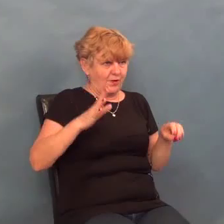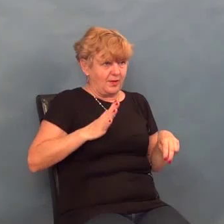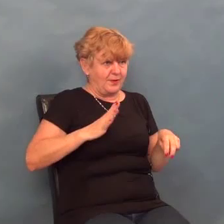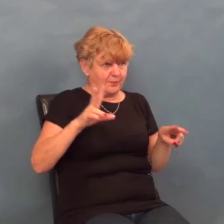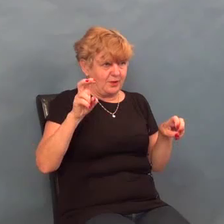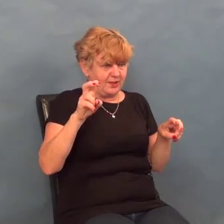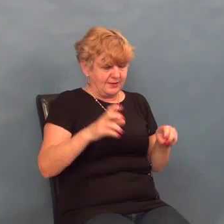Tytuł "niebezpieczeństwo".